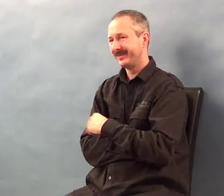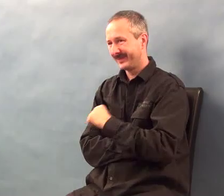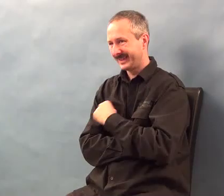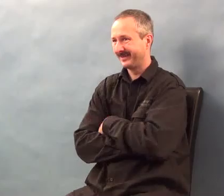Fajne.